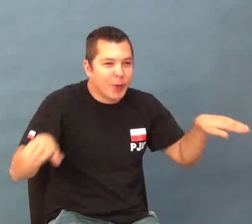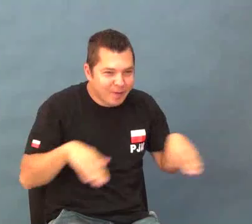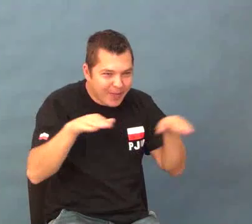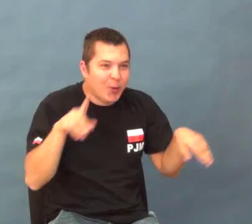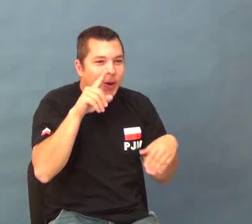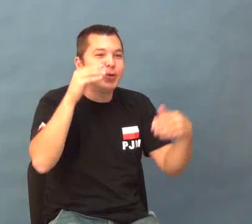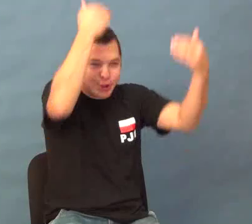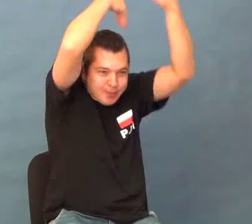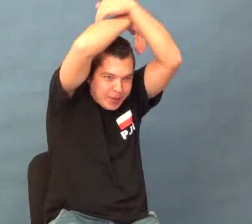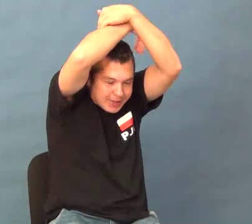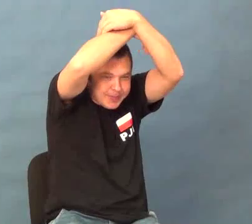Chłopiec trzyma go sobie na głowie.